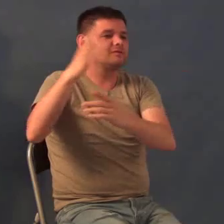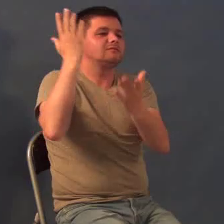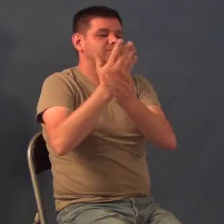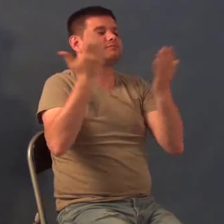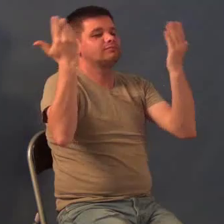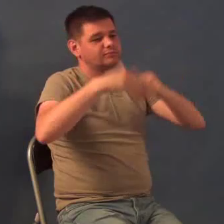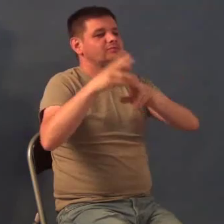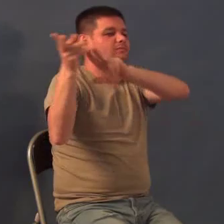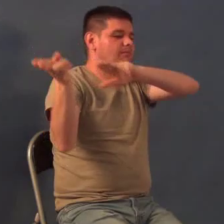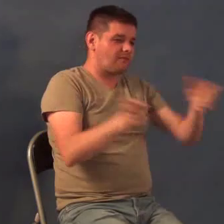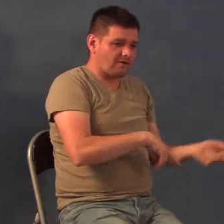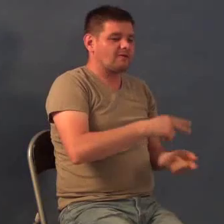Już zapada wieczór, wracają.